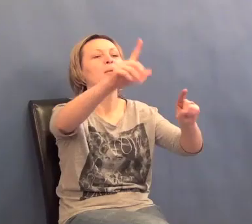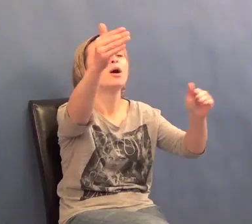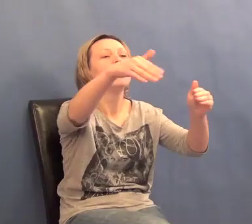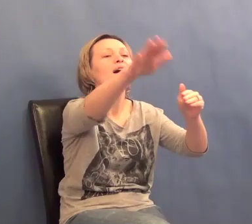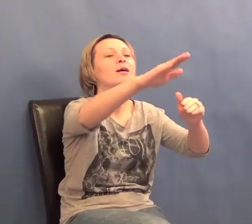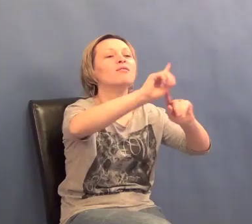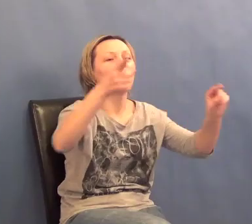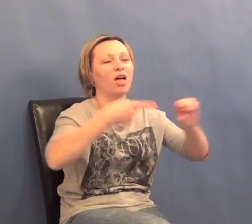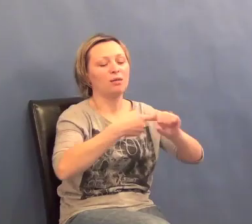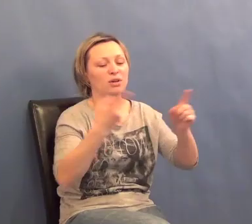Może nie wolno uprawiać seksu.